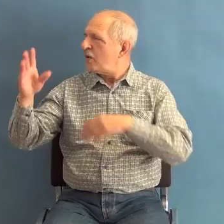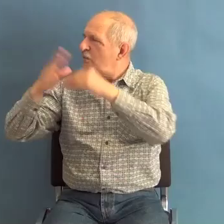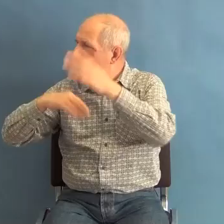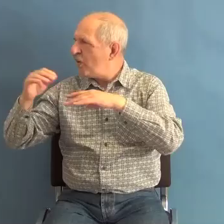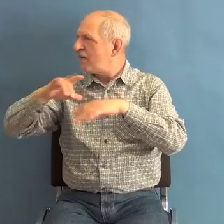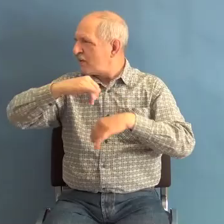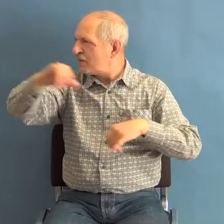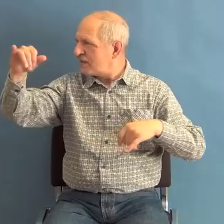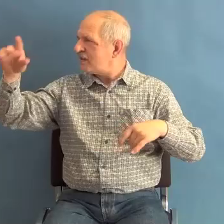Na budowie lub gdzie indziej.